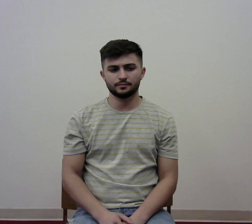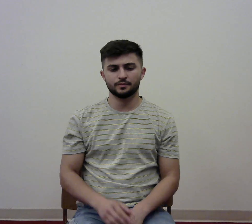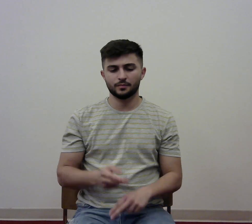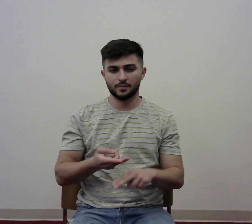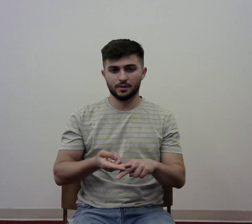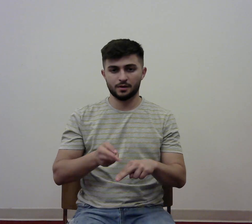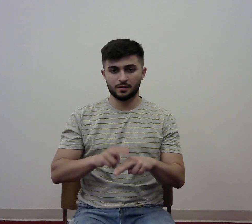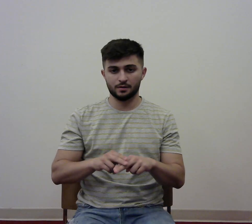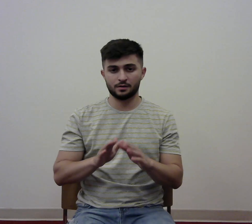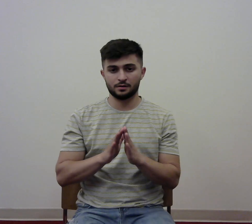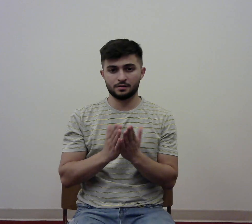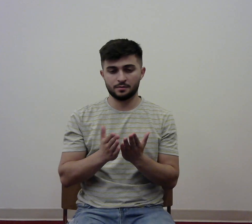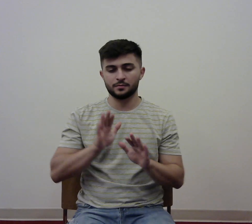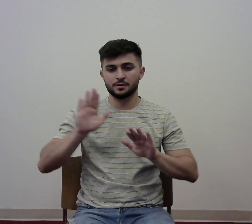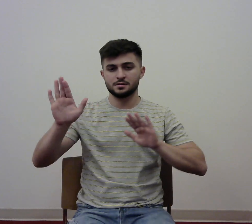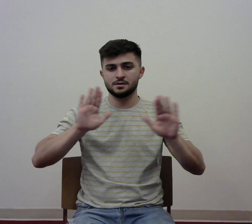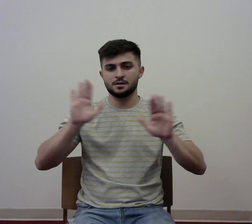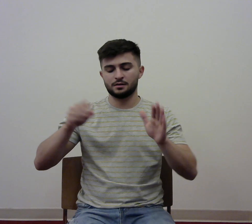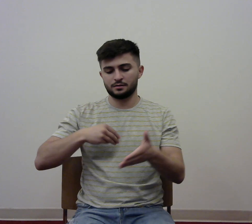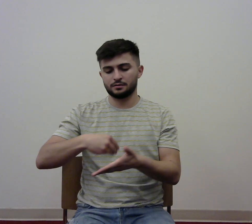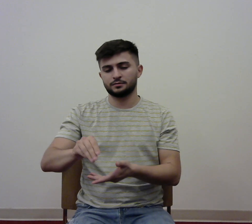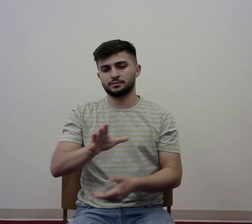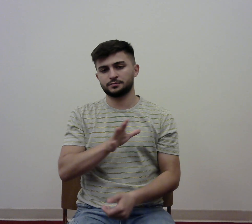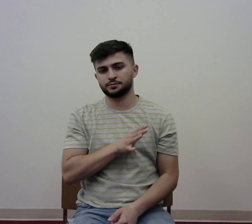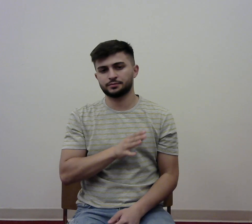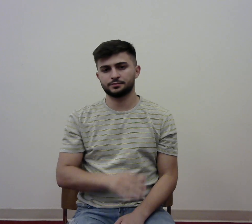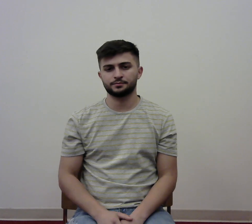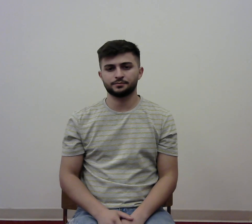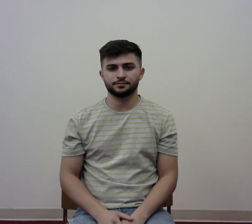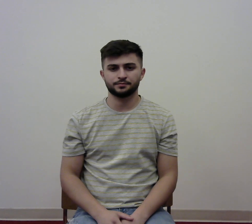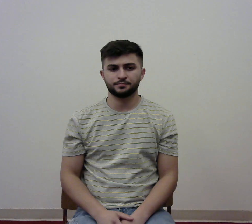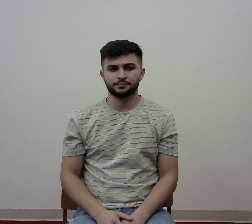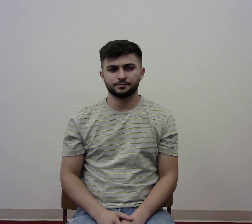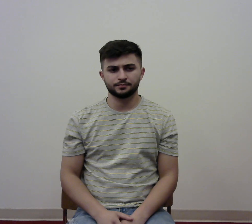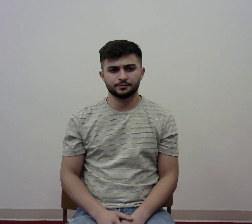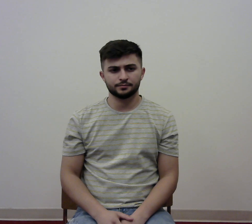Bu kitabları sərgidən almışam